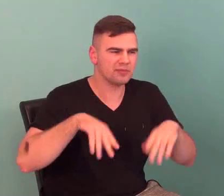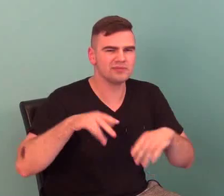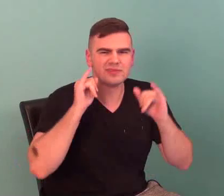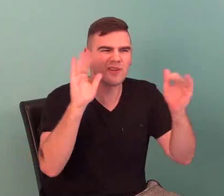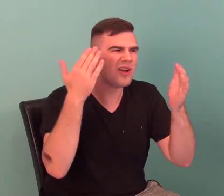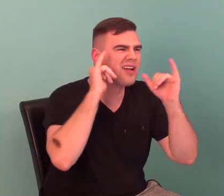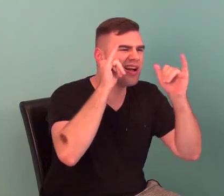Krzyczy, woła, krzyczy.